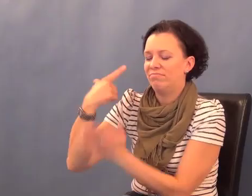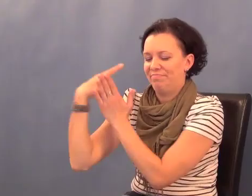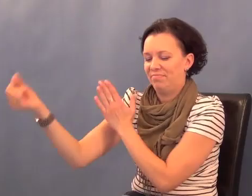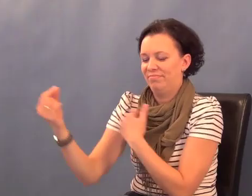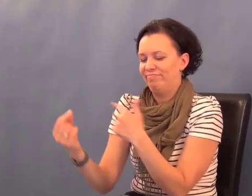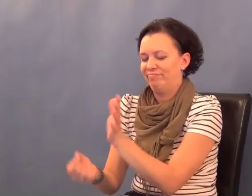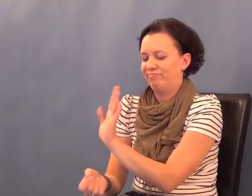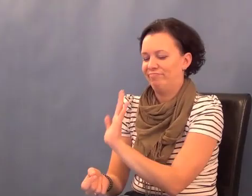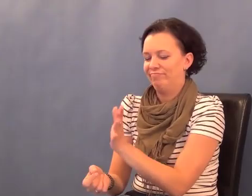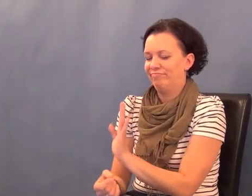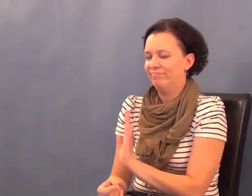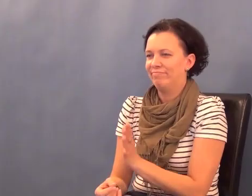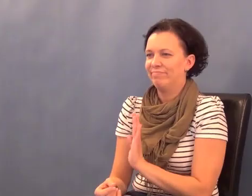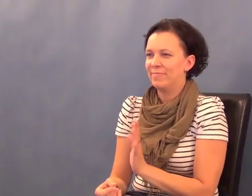Nie.